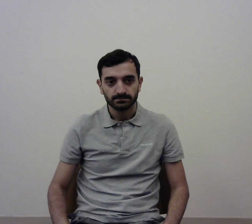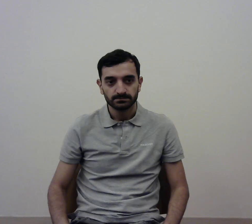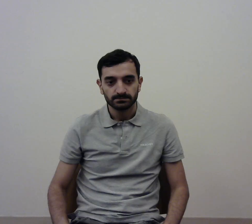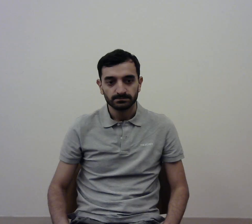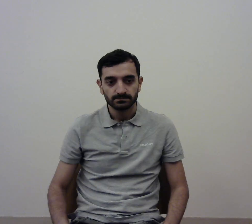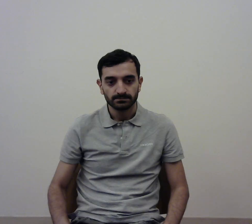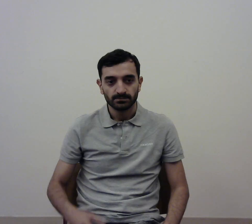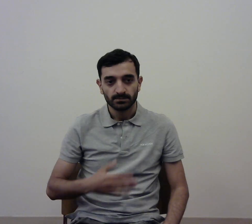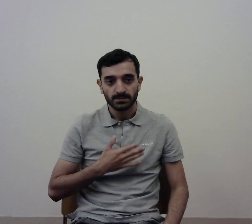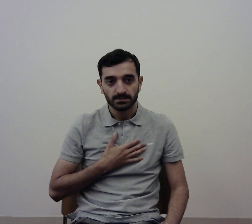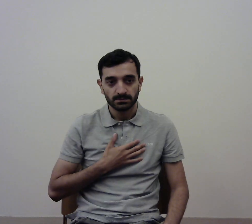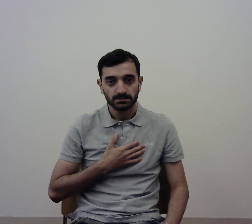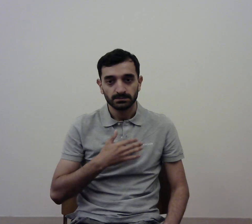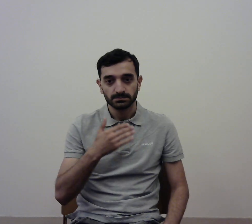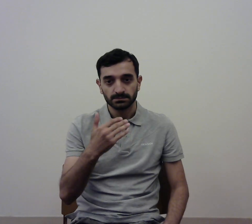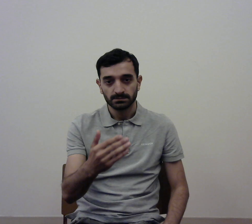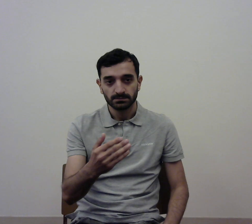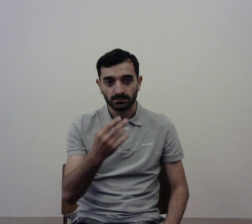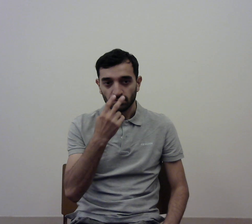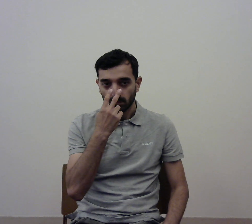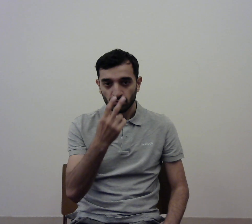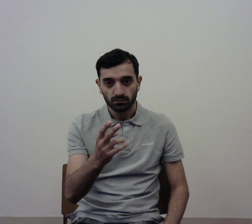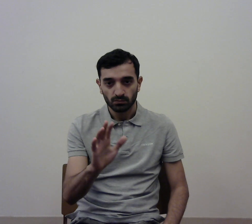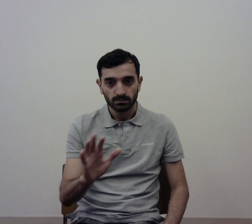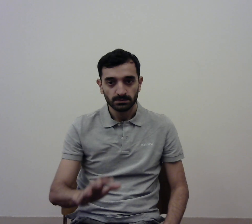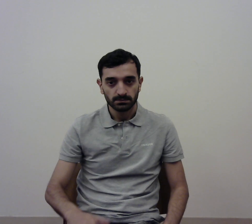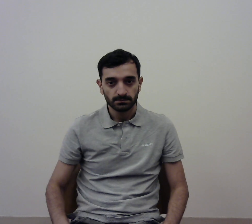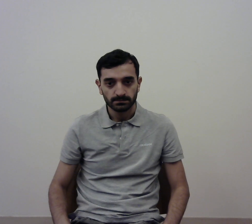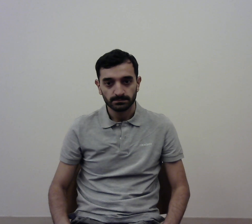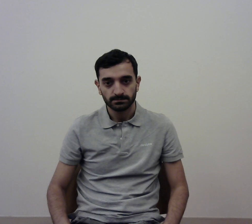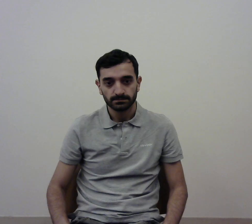Mən sizi görmürəm